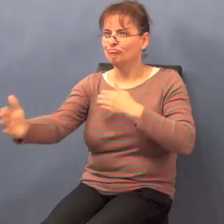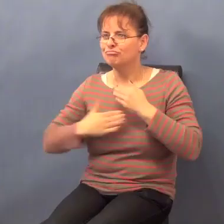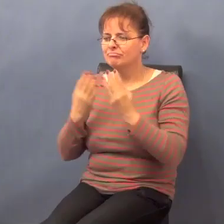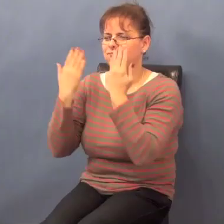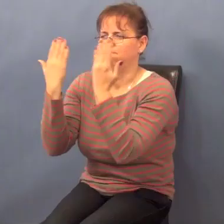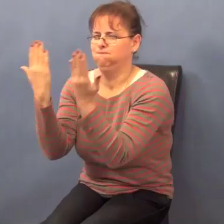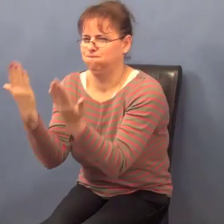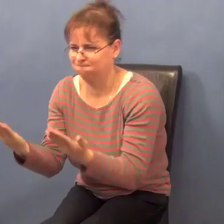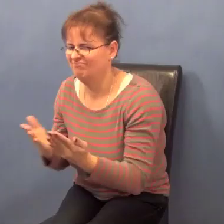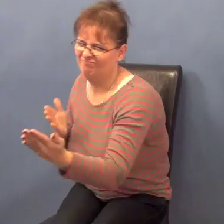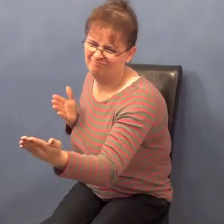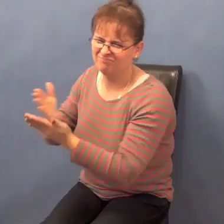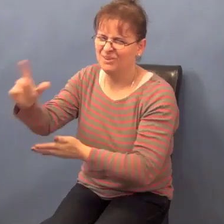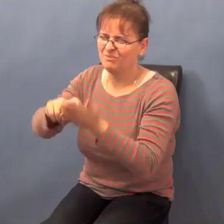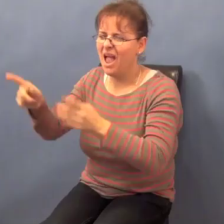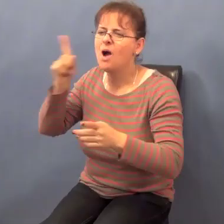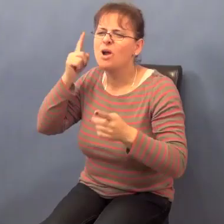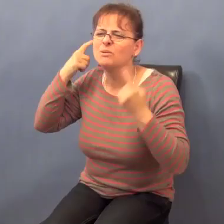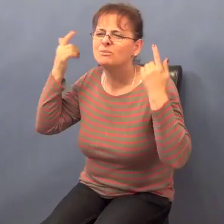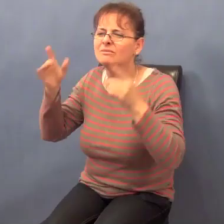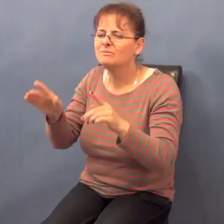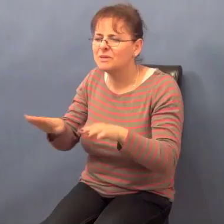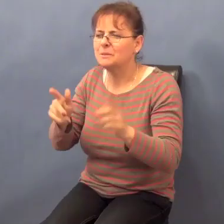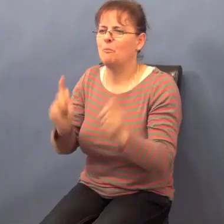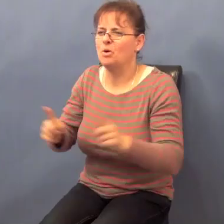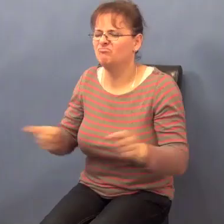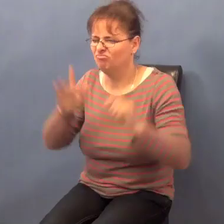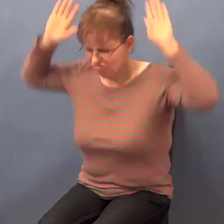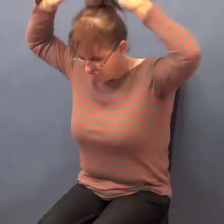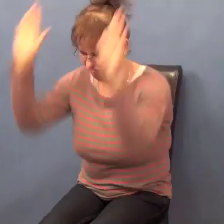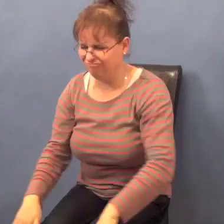Biega w płot i przewraca go, następnie wpada do pokoju, a drugi chłopiec gra muzykę, słychać muzykę.